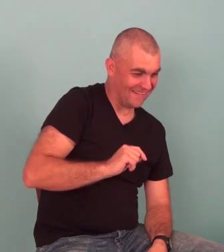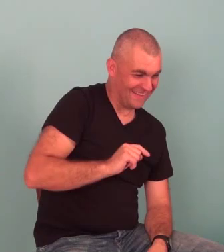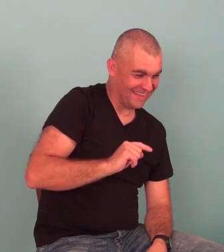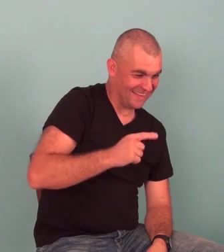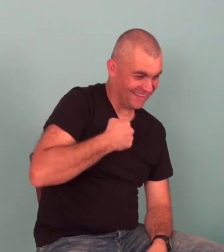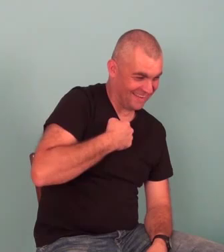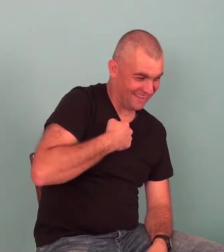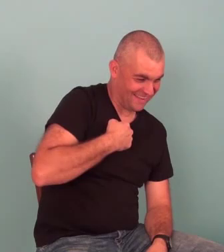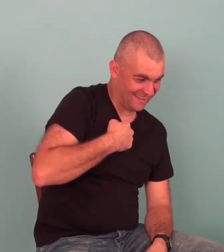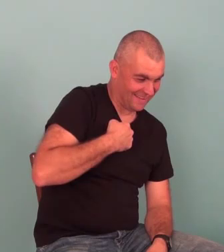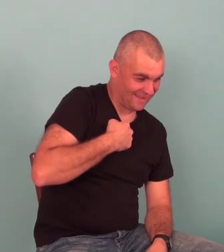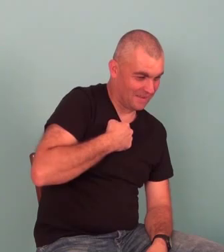Ja...